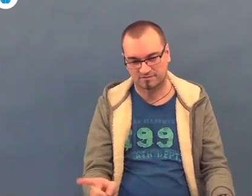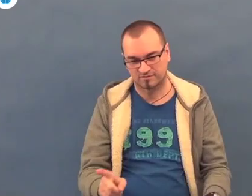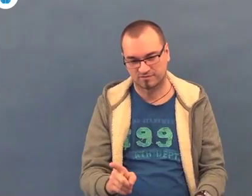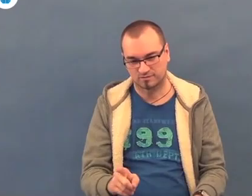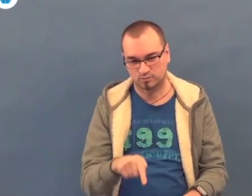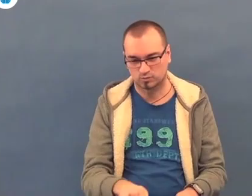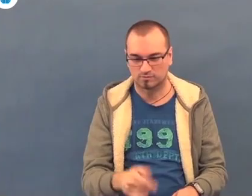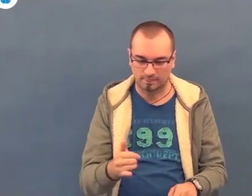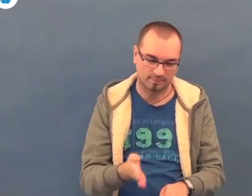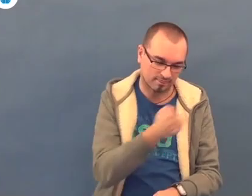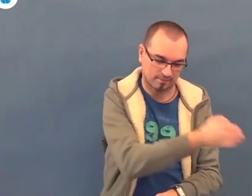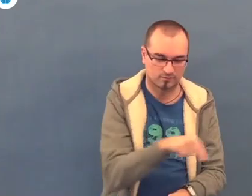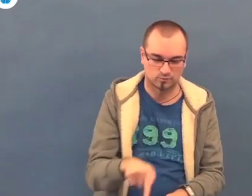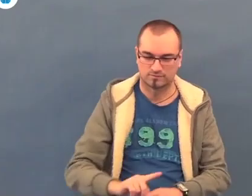Tutaj nie wolno, trzeba w innym miejscu.